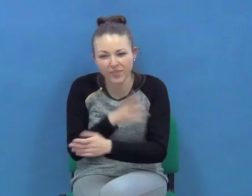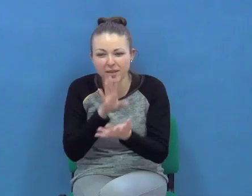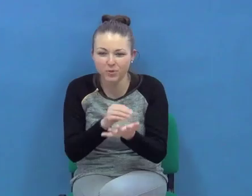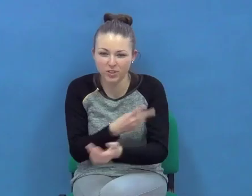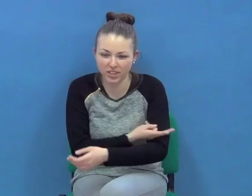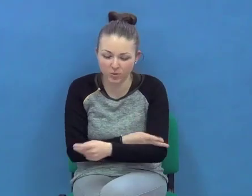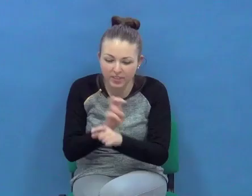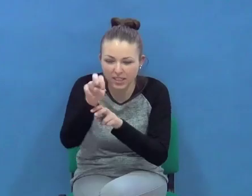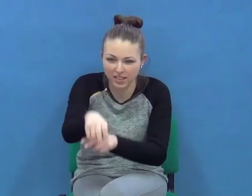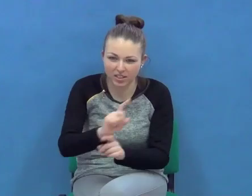Na przykład chciałby przejść do taksówki.